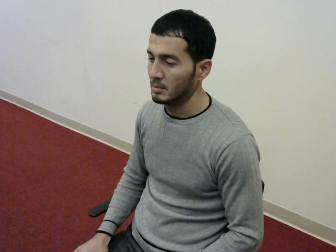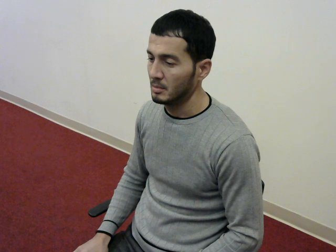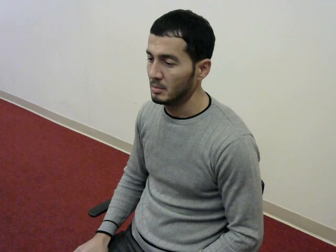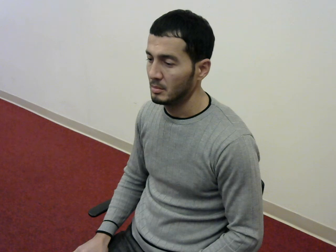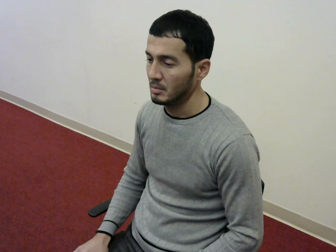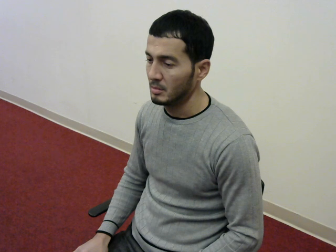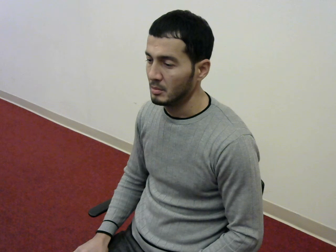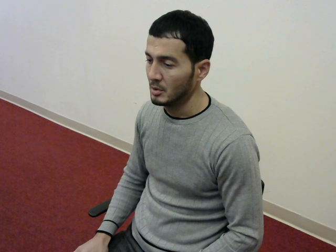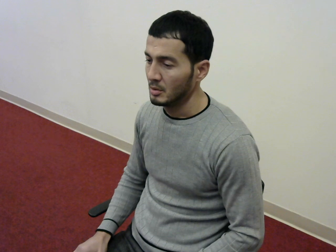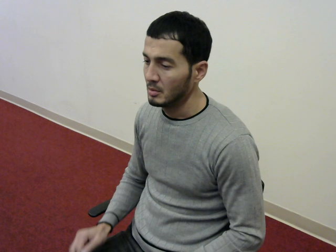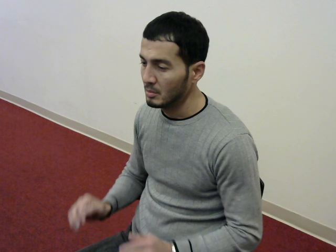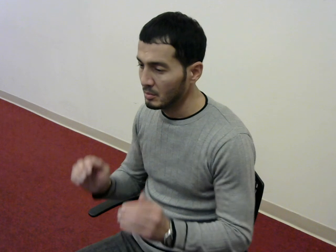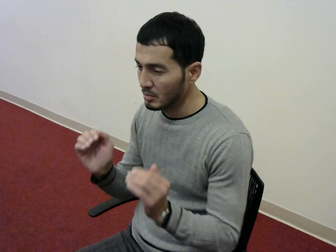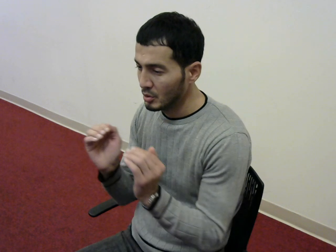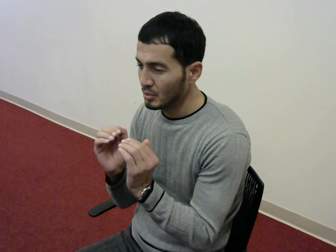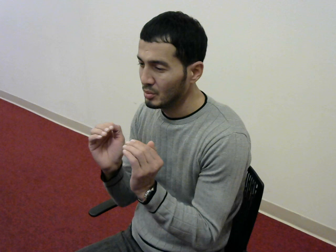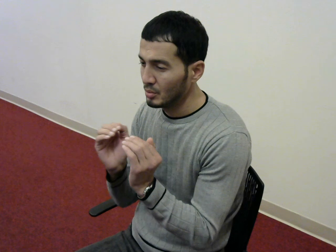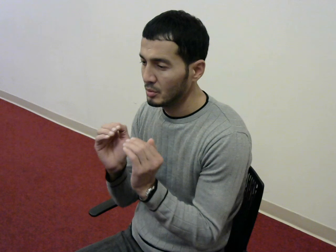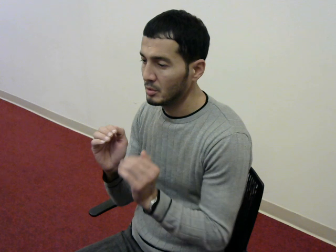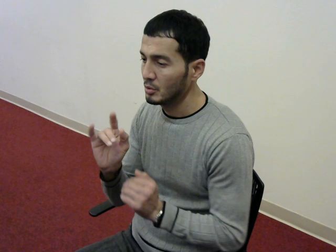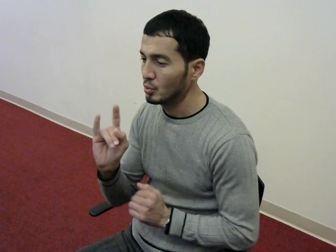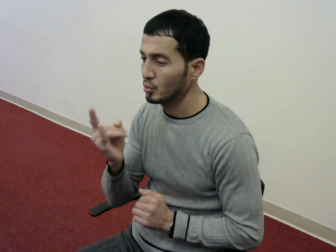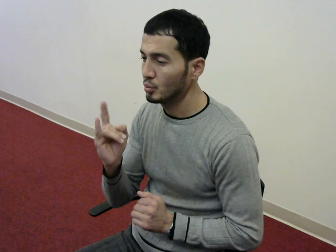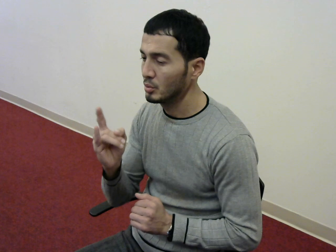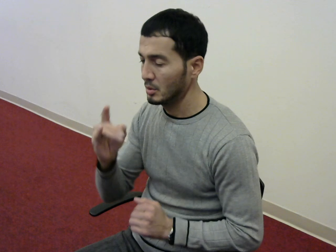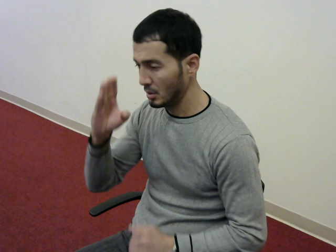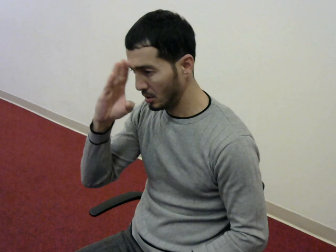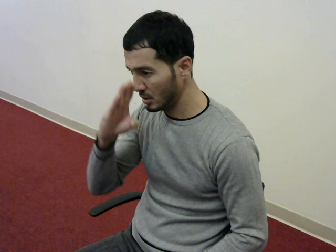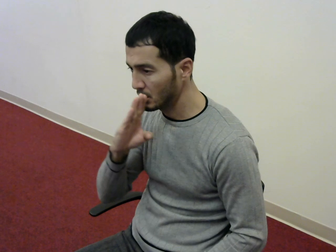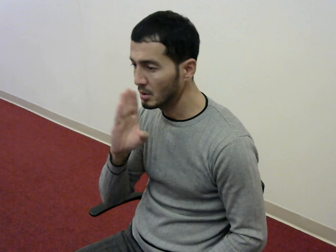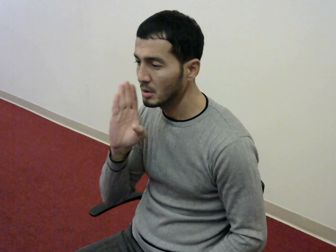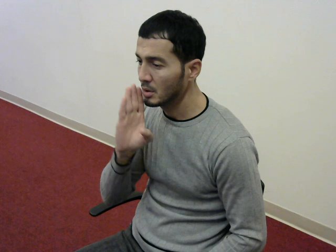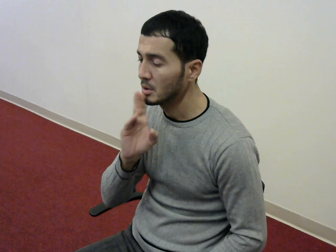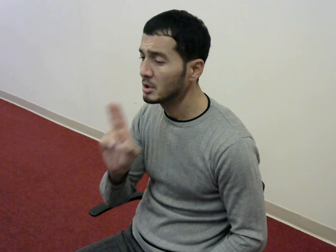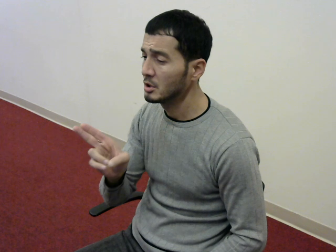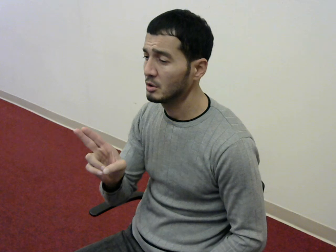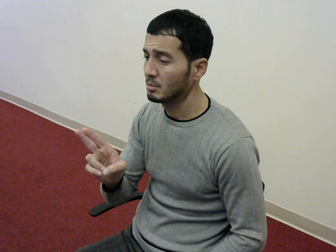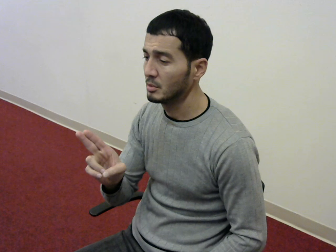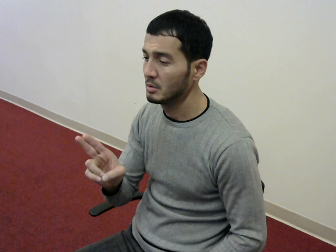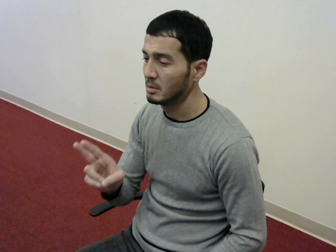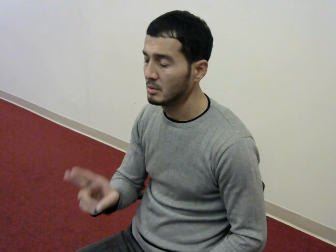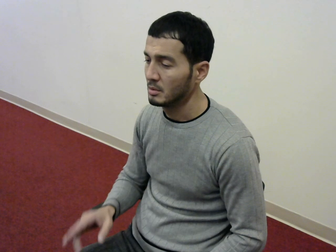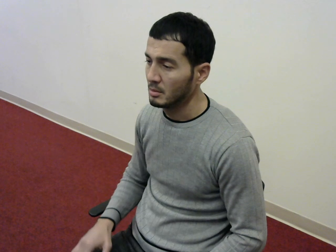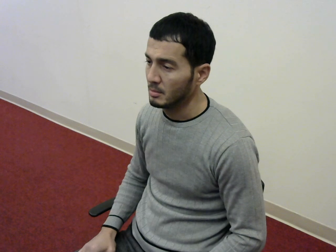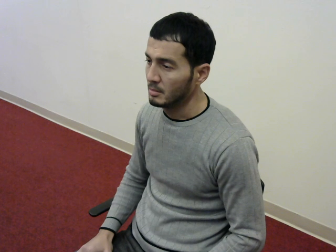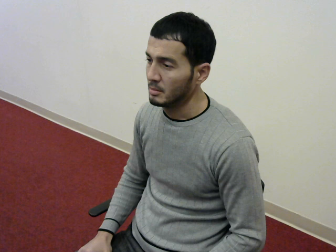Körpə uşağın valideyni kimdir?